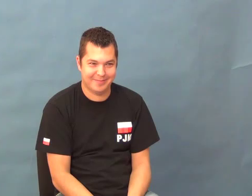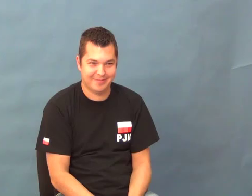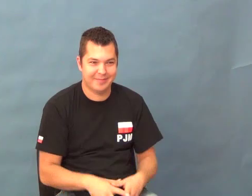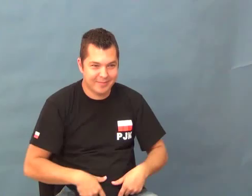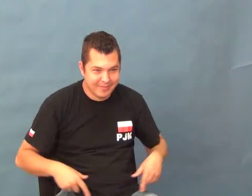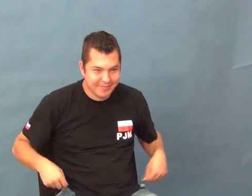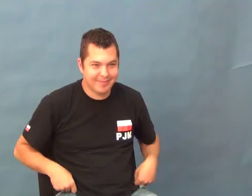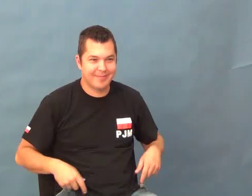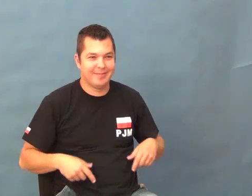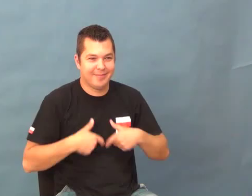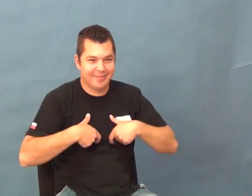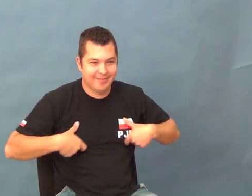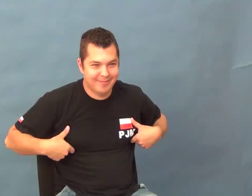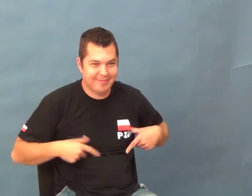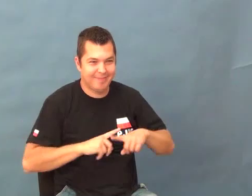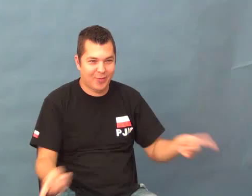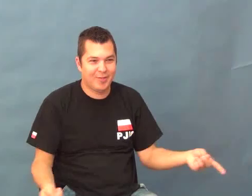W kostiumie nie wolno.